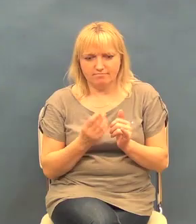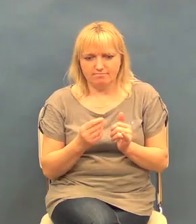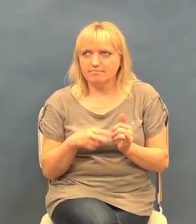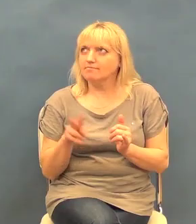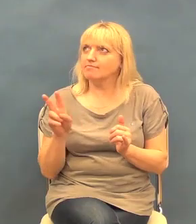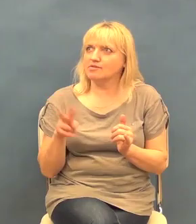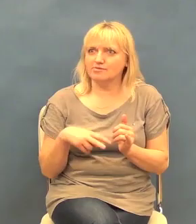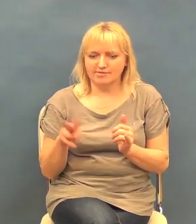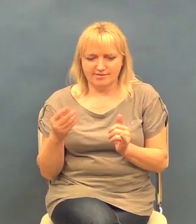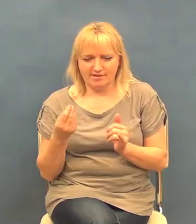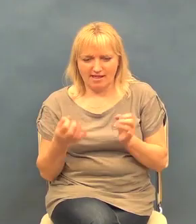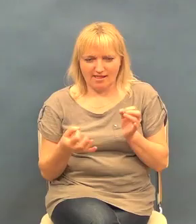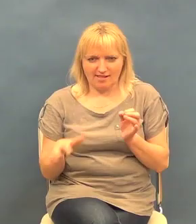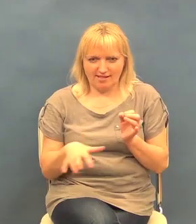Patrzy w górę i w dół, zastanawia się czy nie ukraść.